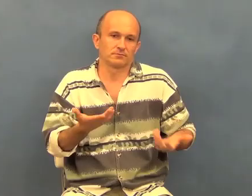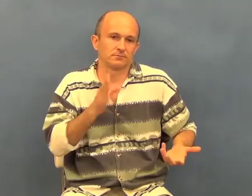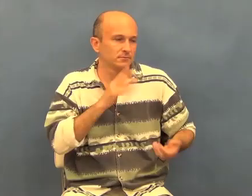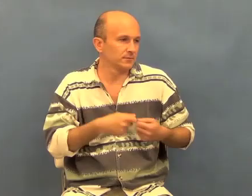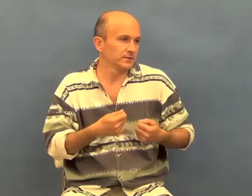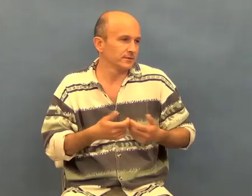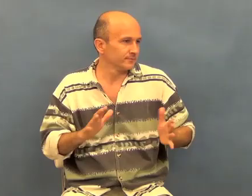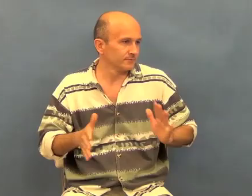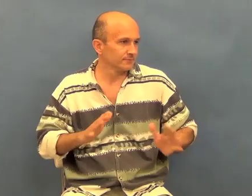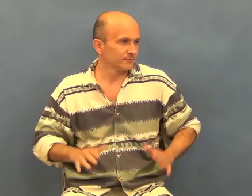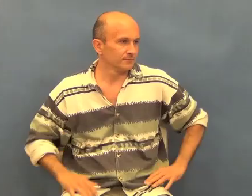Podobno przeszkadza, więc to jest słabe.